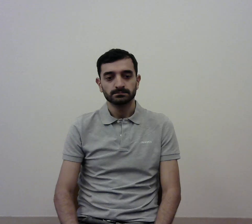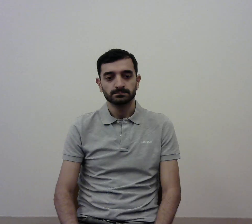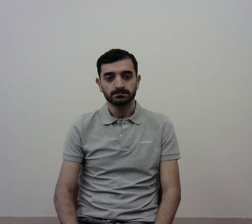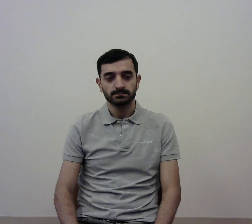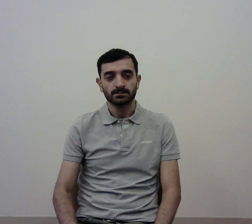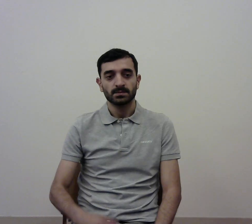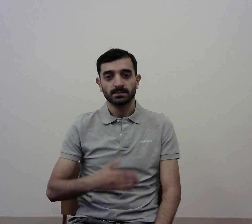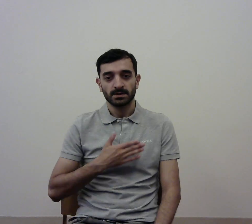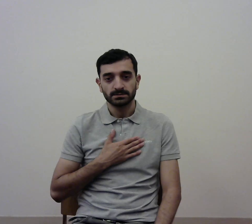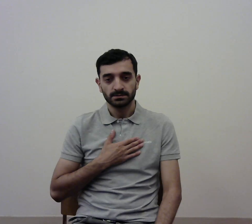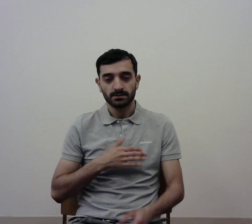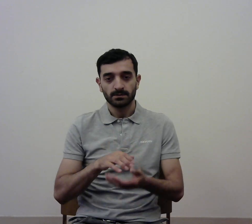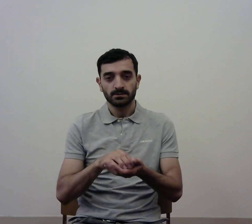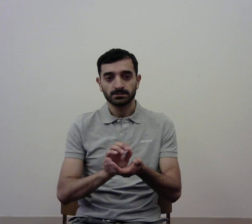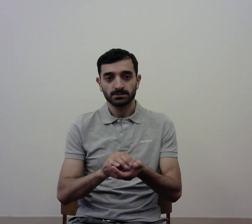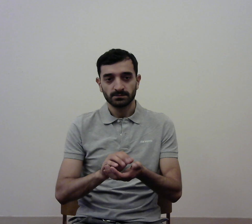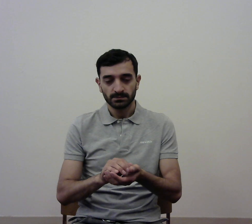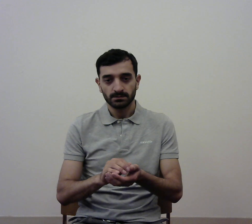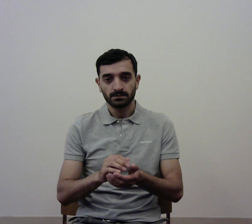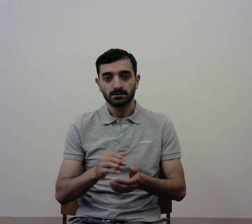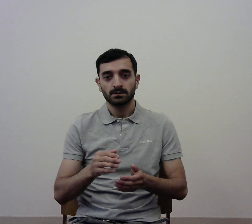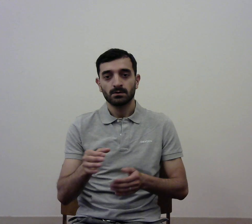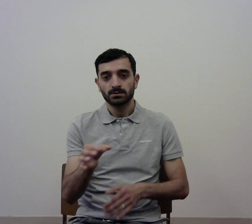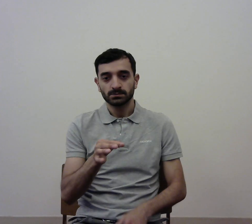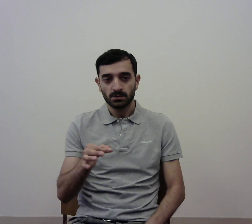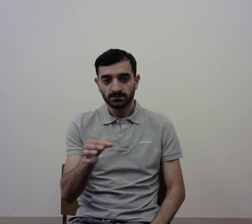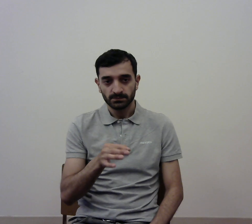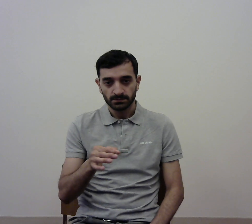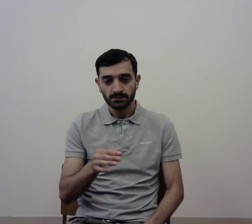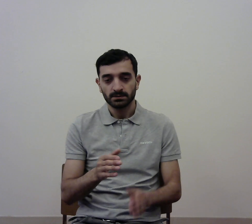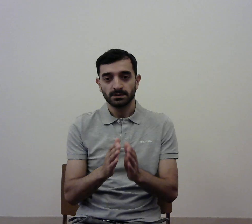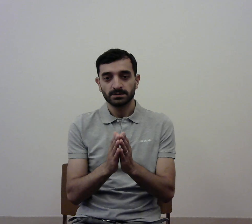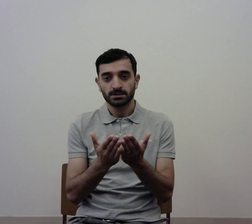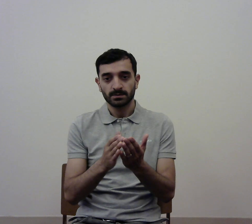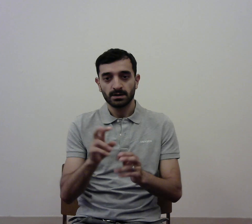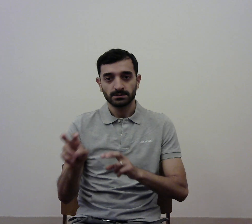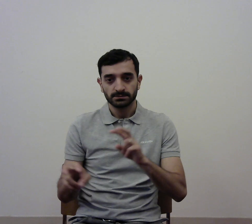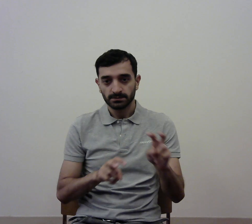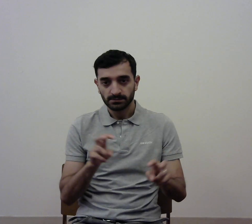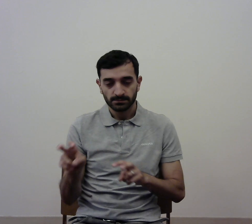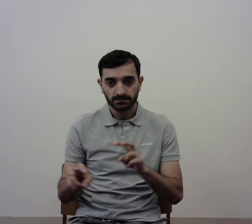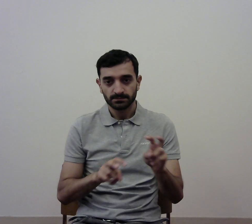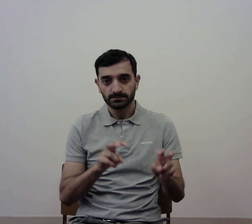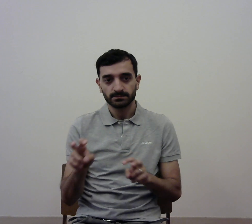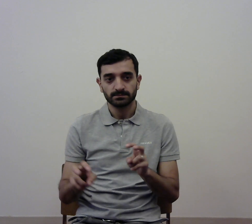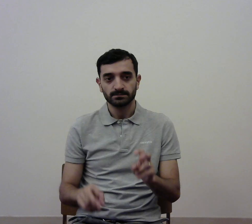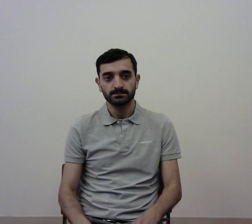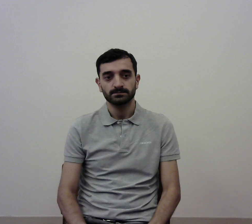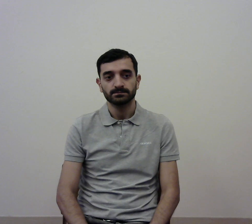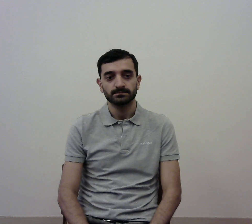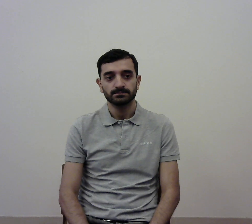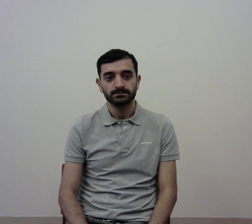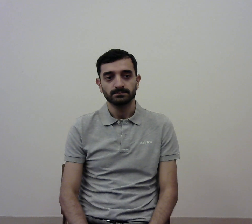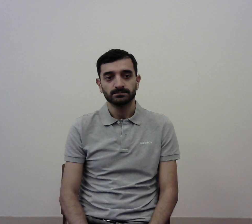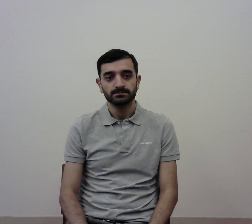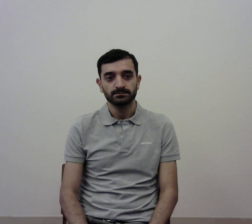Mən "Dəfinələr Adası" kitabını axtarıram